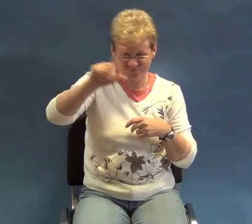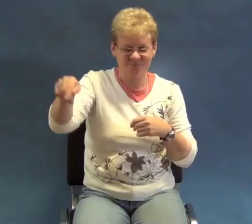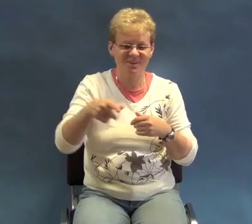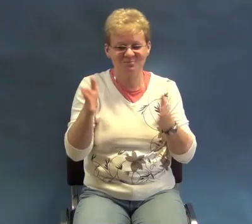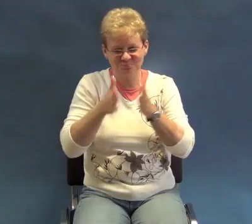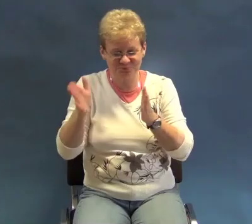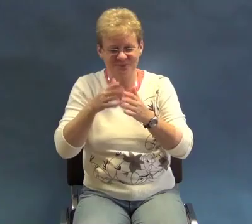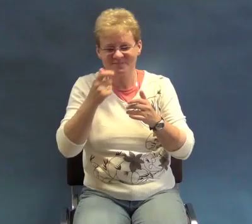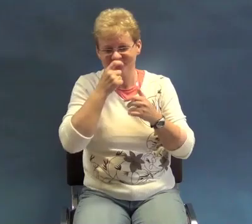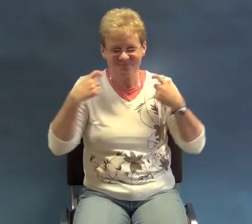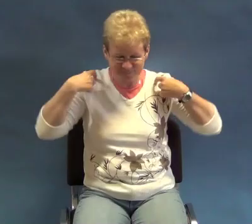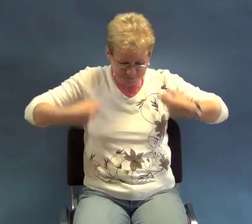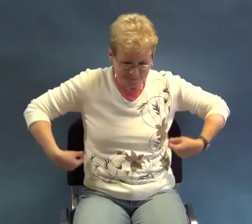Chaplin się przygotował i założył plecak.